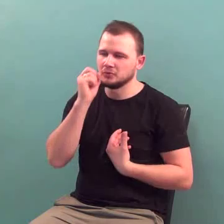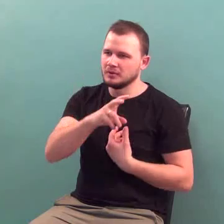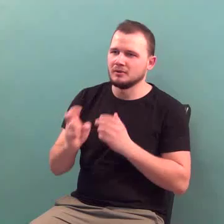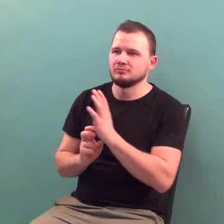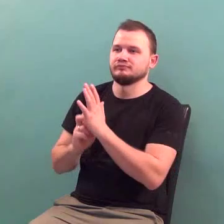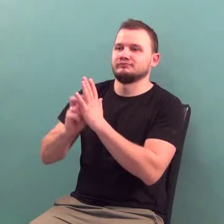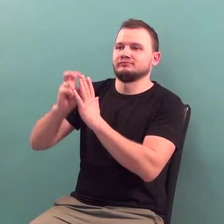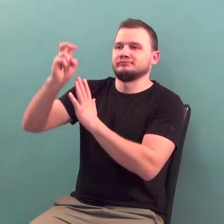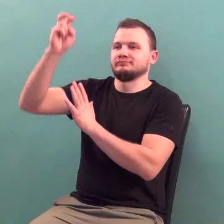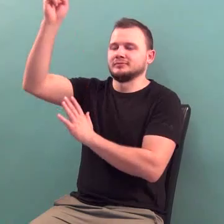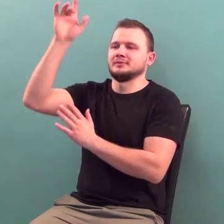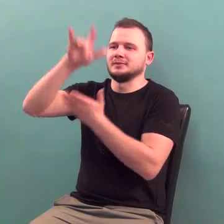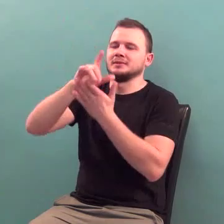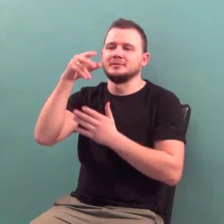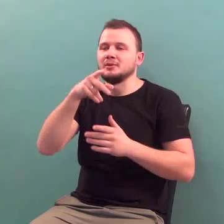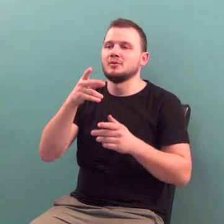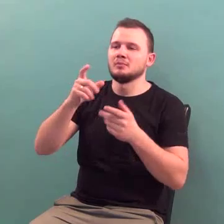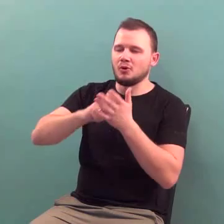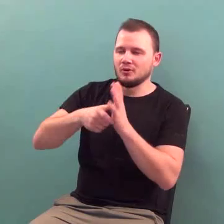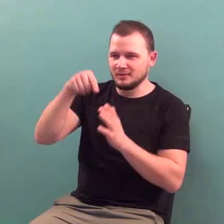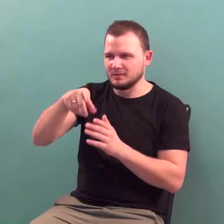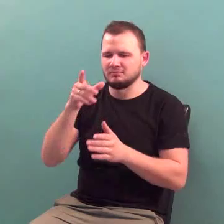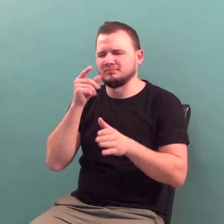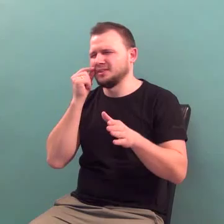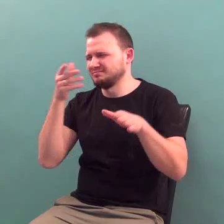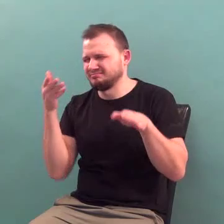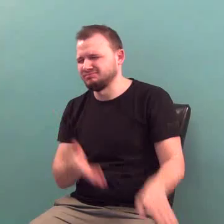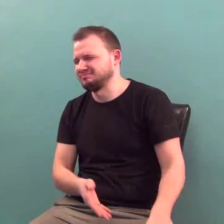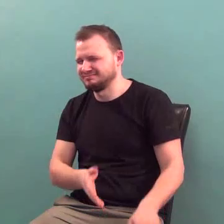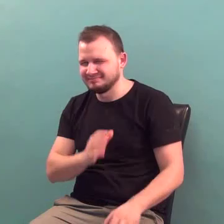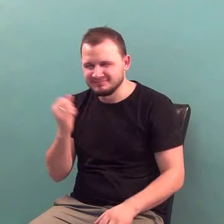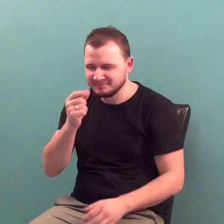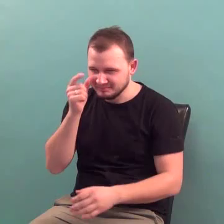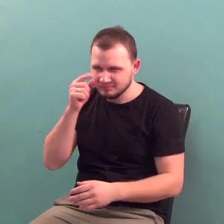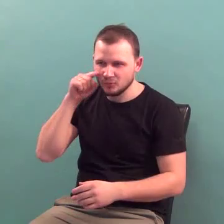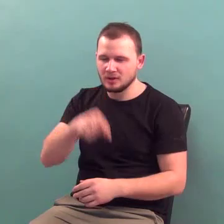Wjeżdża windą na górę, a w pokoju zasypia głębokim, mocnym snem.